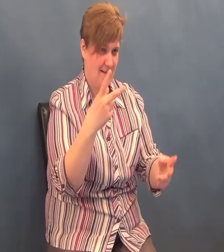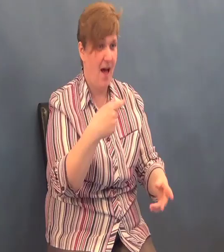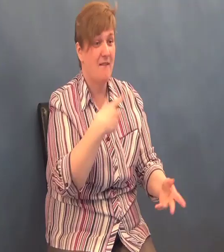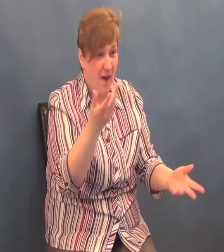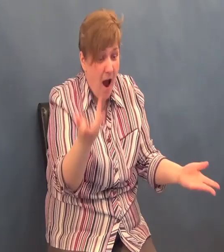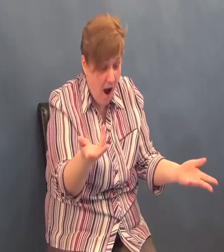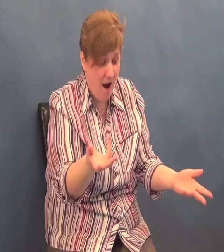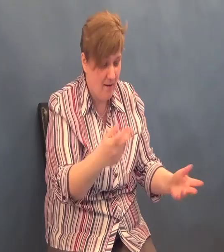No.